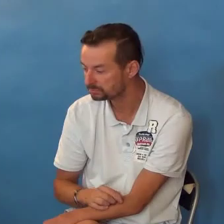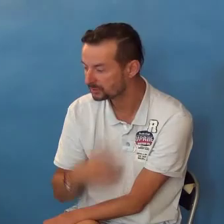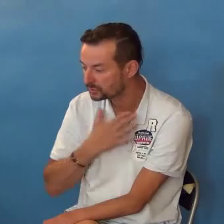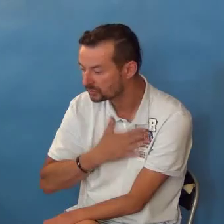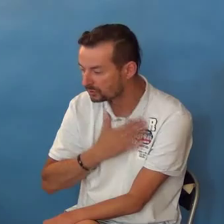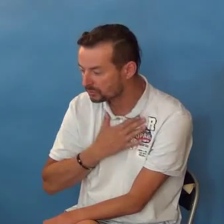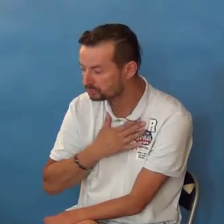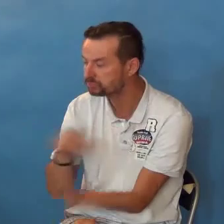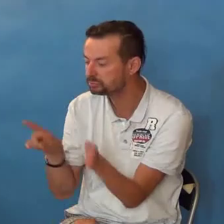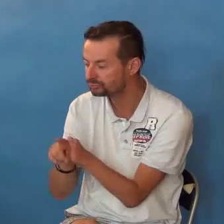W sobotę tak samo.